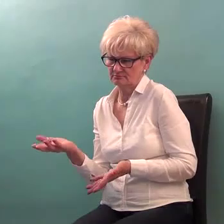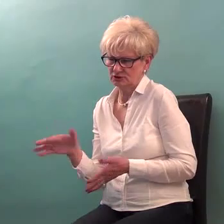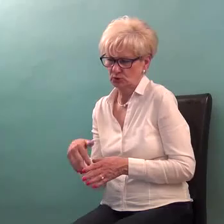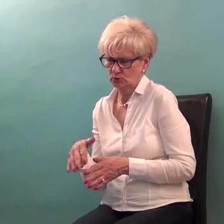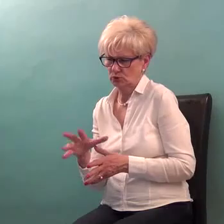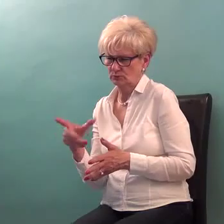Myję kubki.